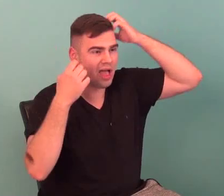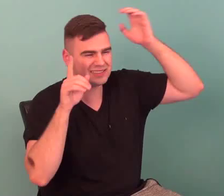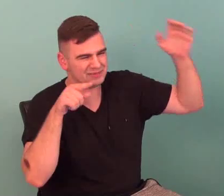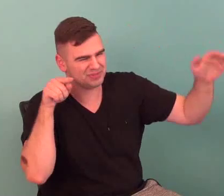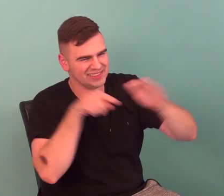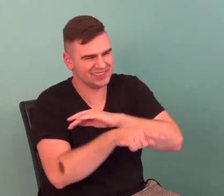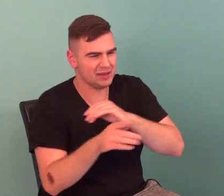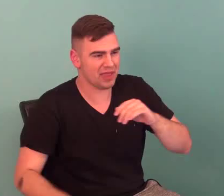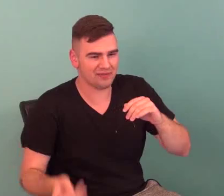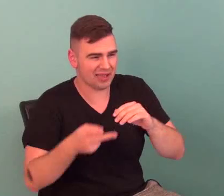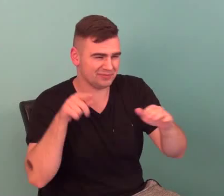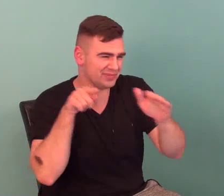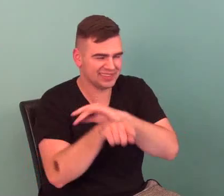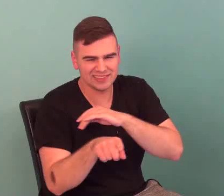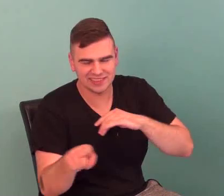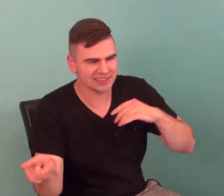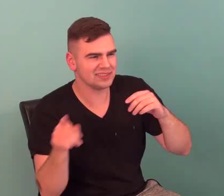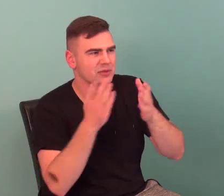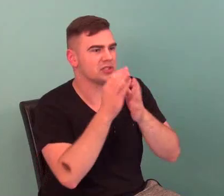Chłopak ucieka, pies ucieka, oboje uciekają.